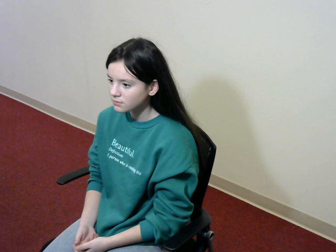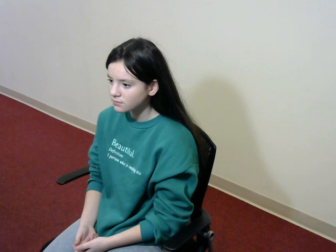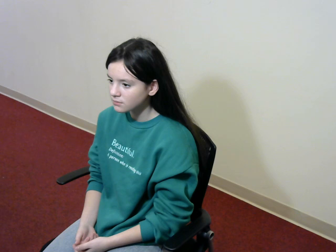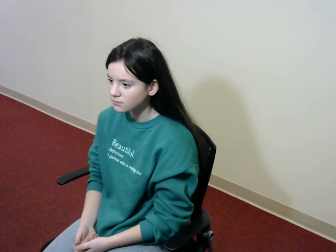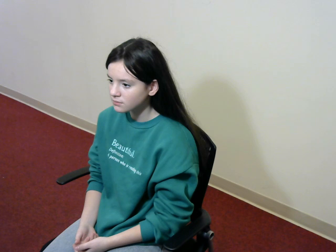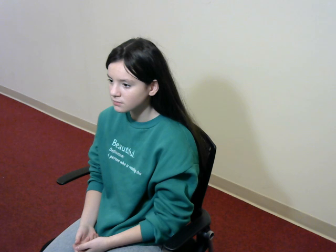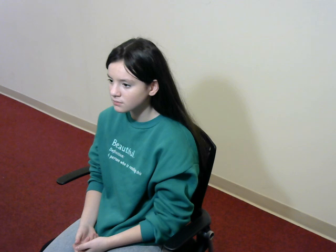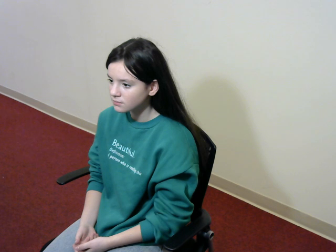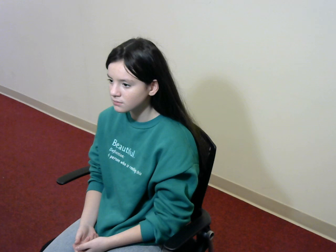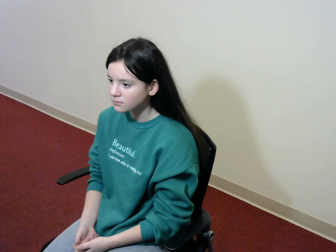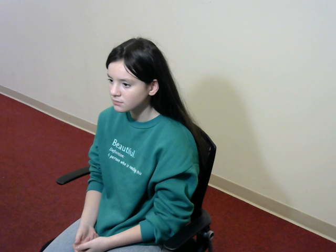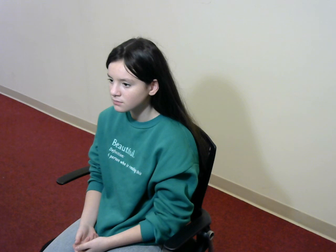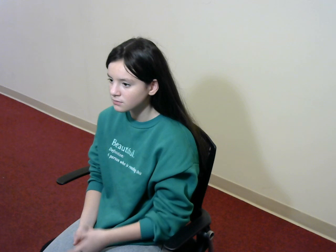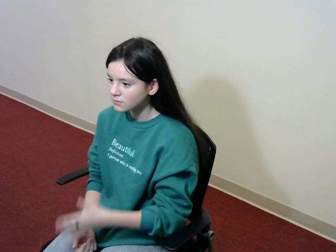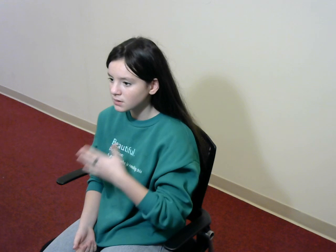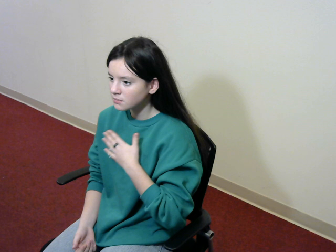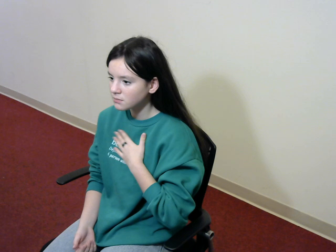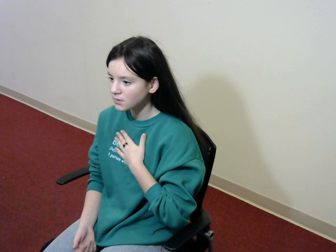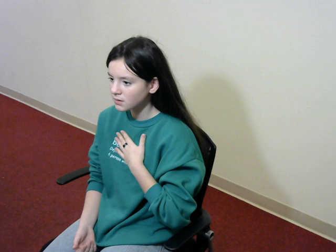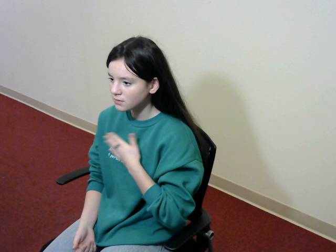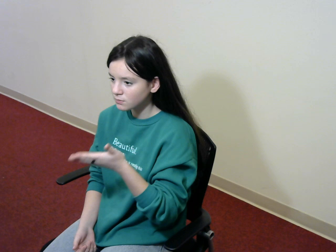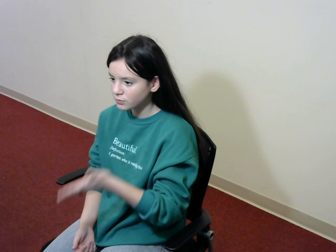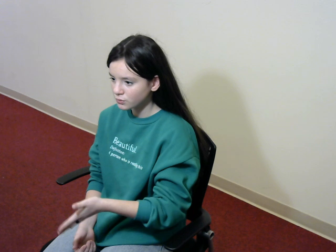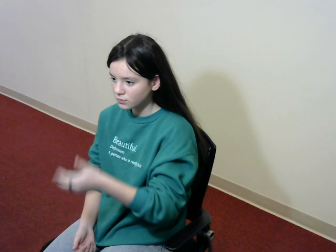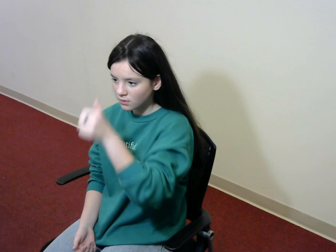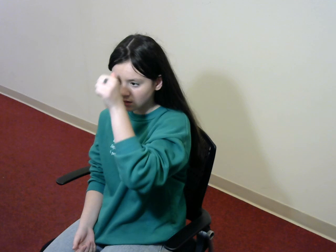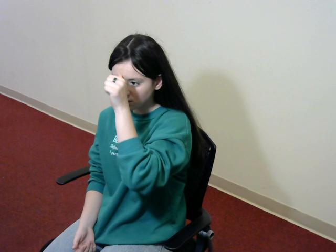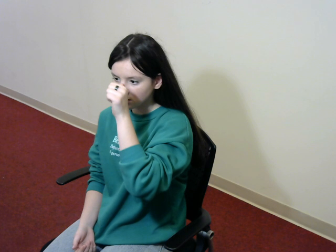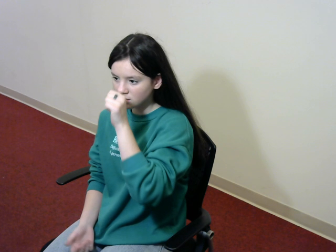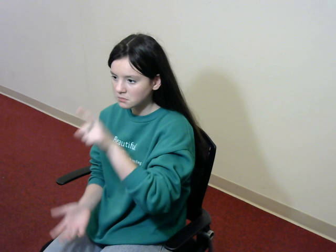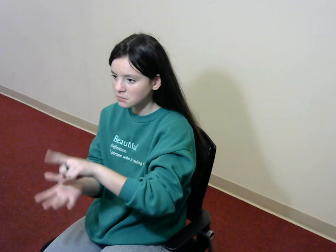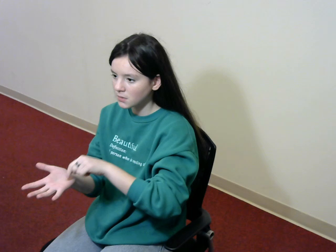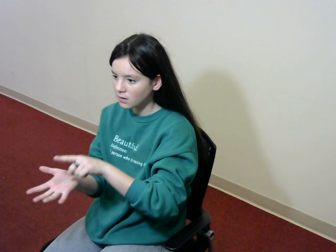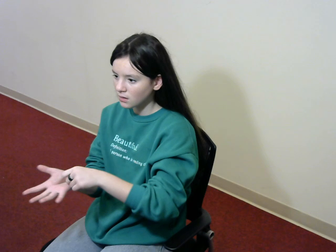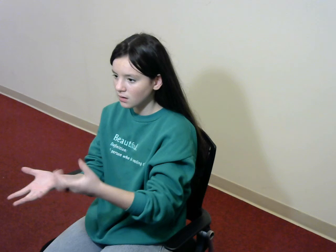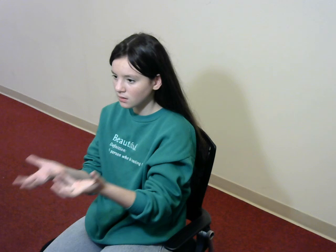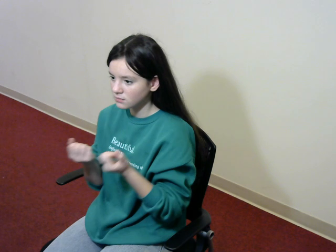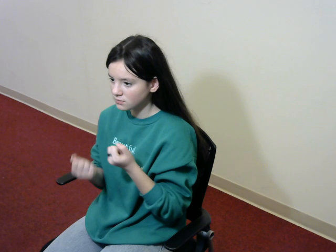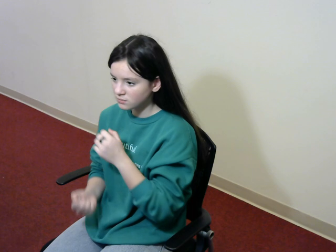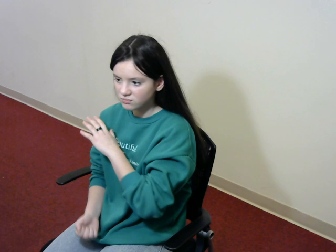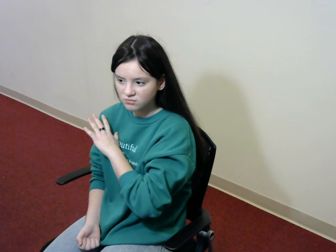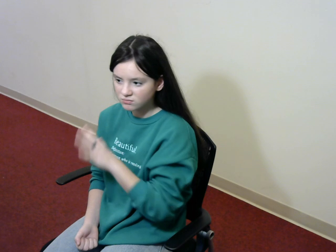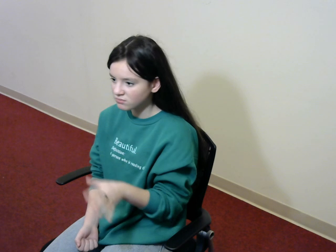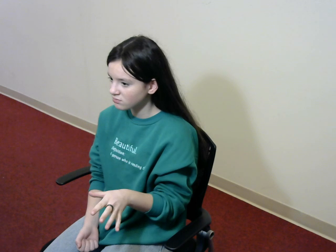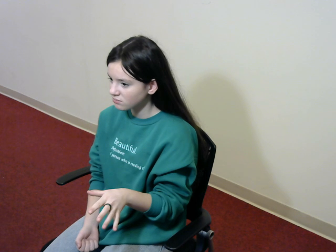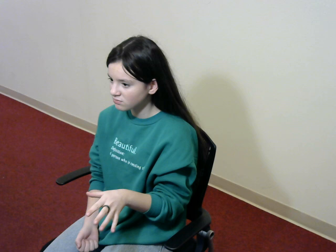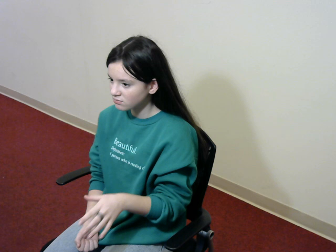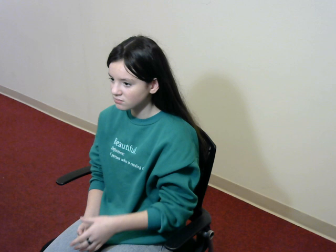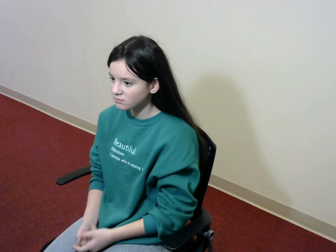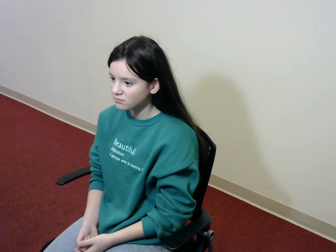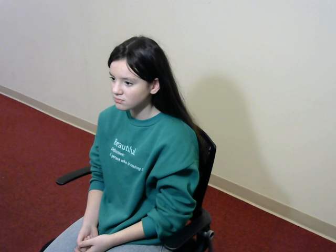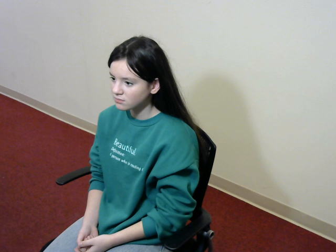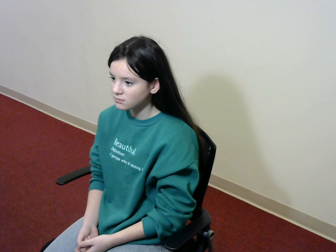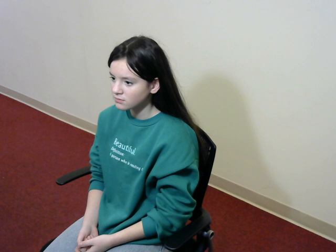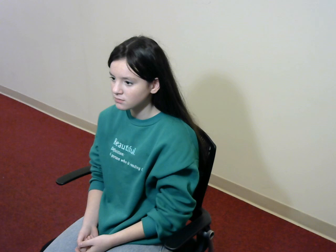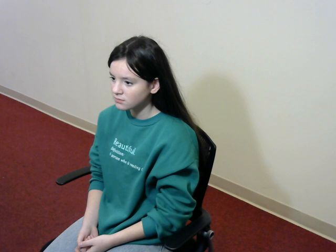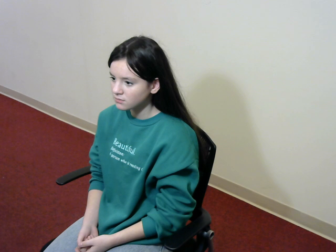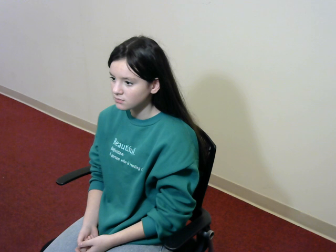Mən bu ay pensiya almamışam